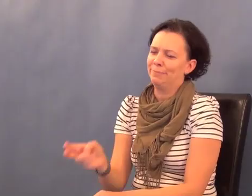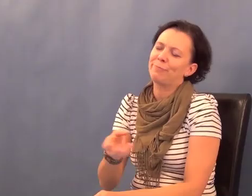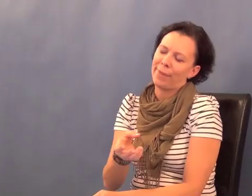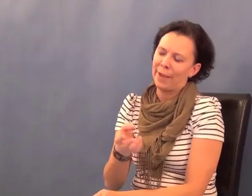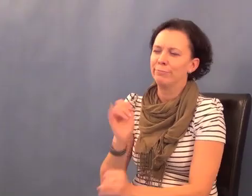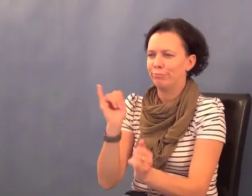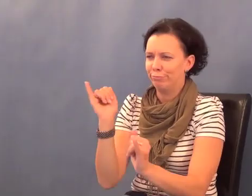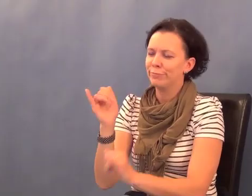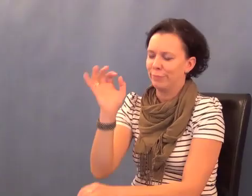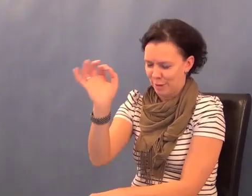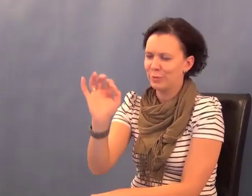Pogadać, dobrze, dobrze.